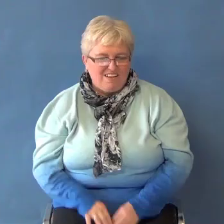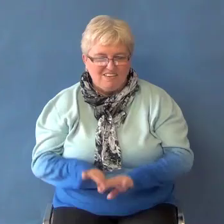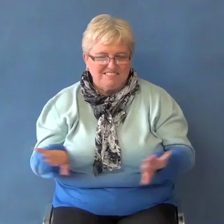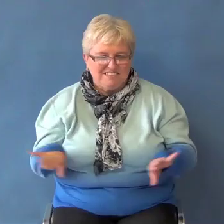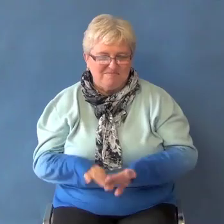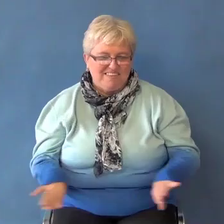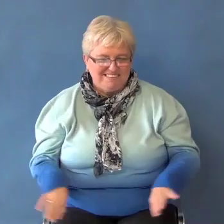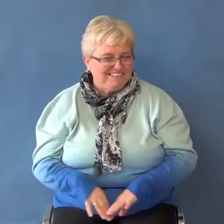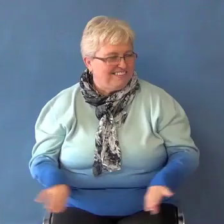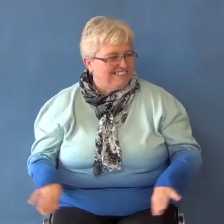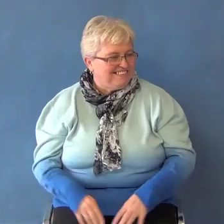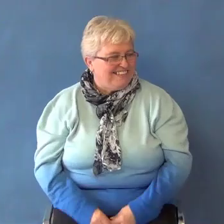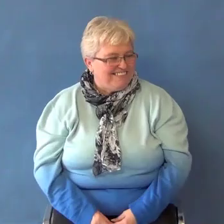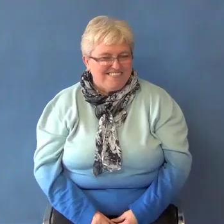Osobno, osobno, osobno.